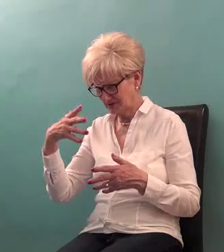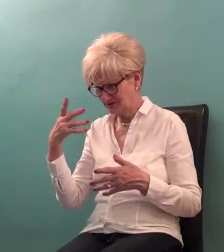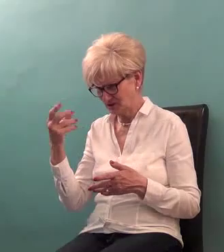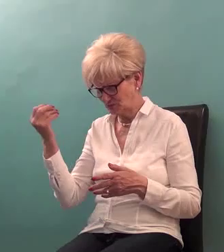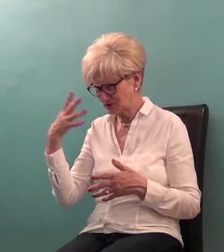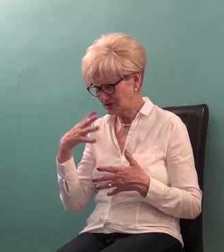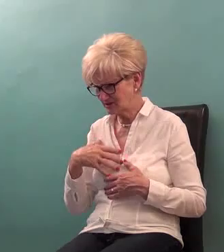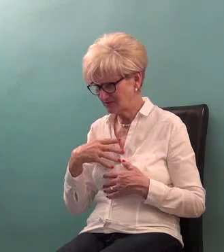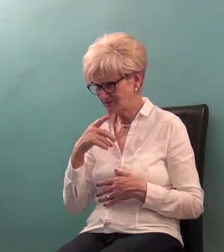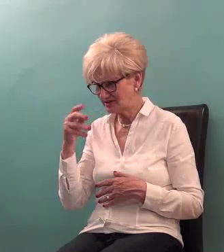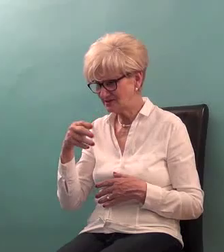Z prysznica leci woda?